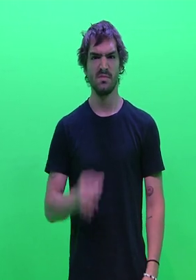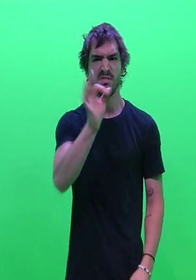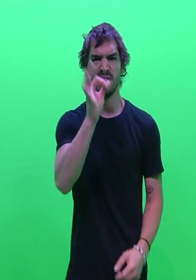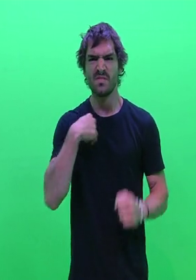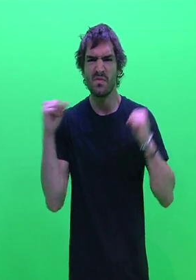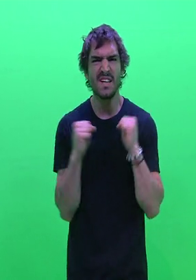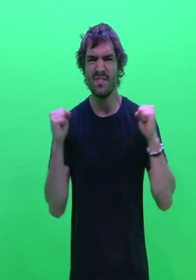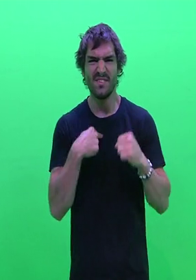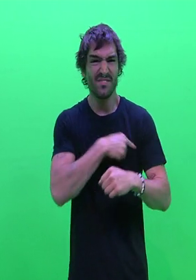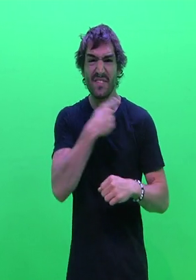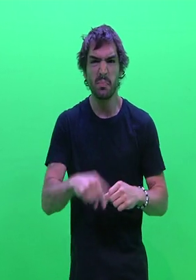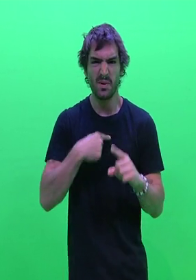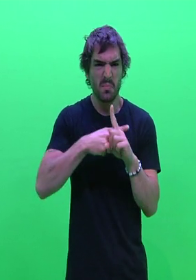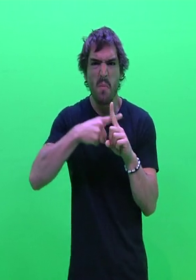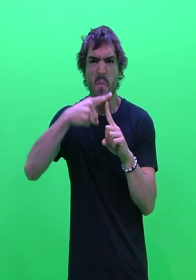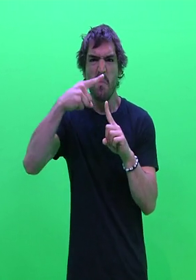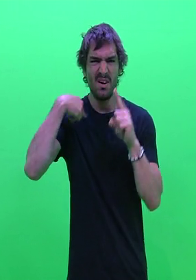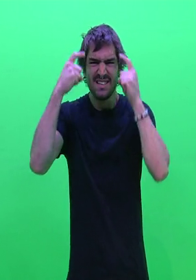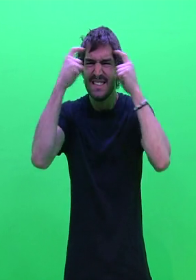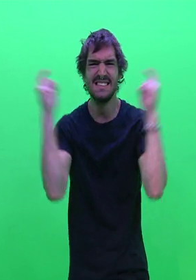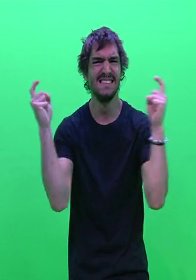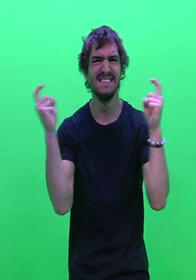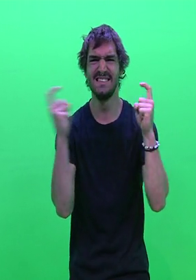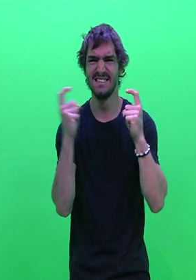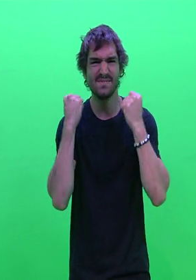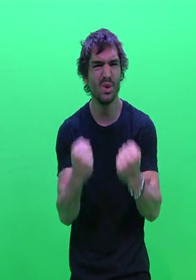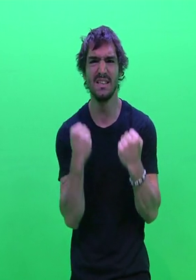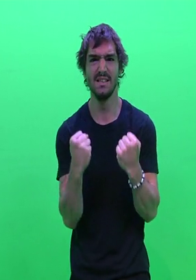Sí, tinc fred i tinc la temperatura molt alta, també tinc una migranya molt forta.